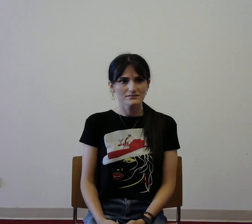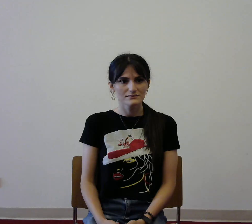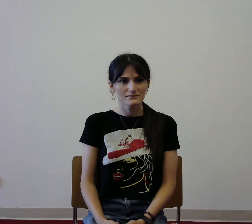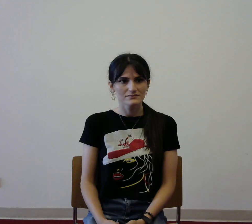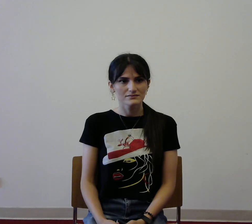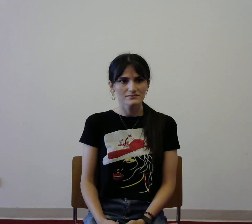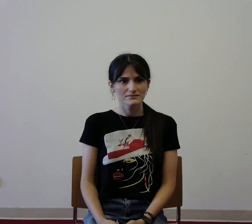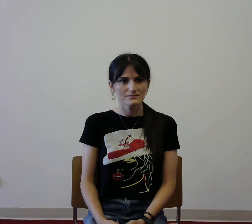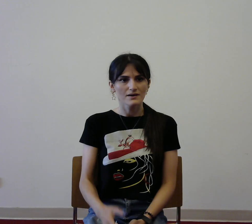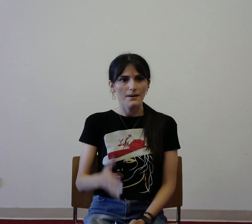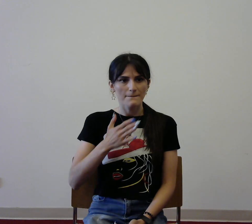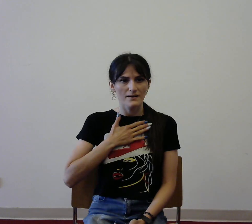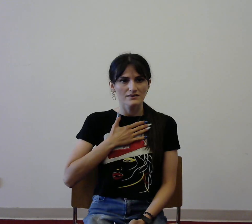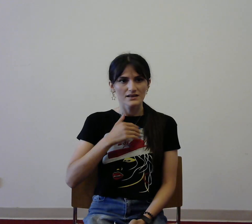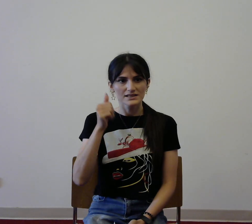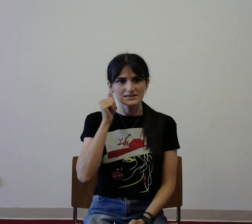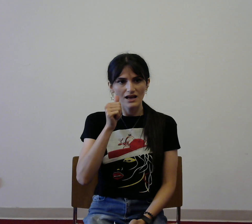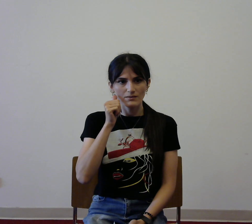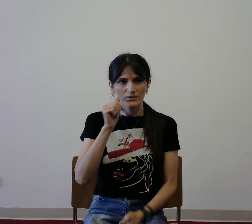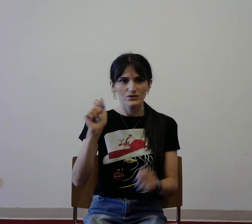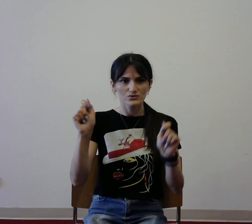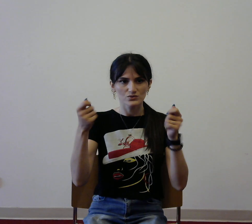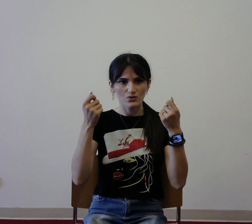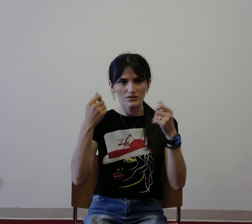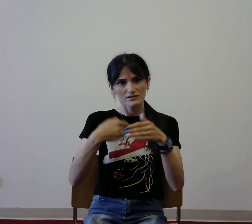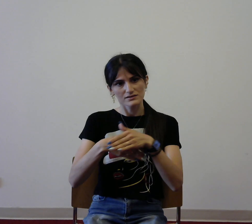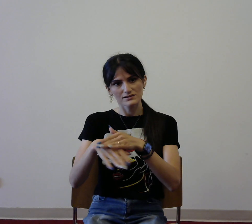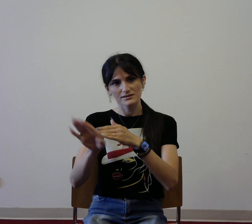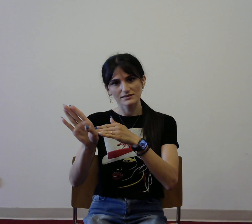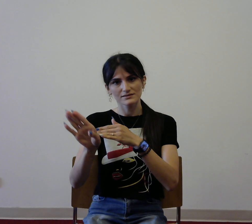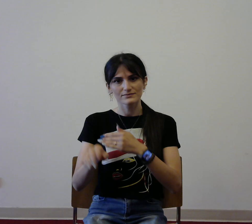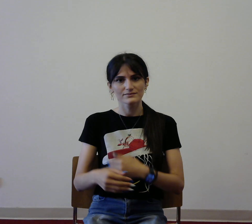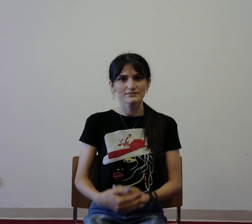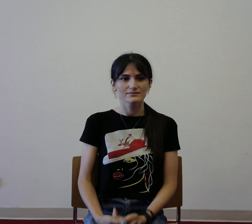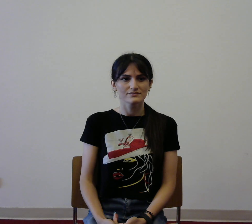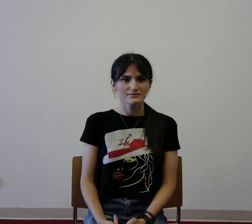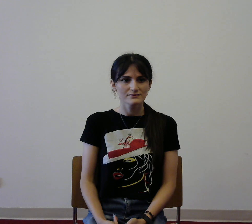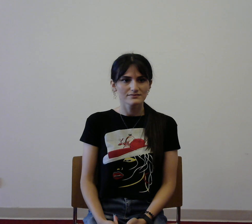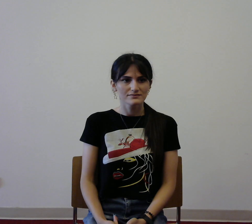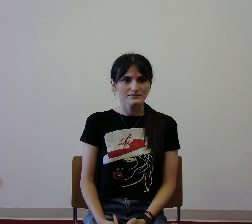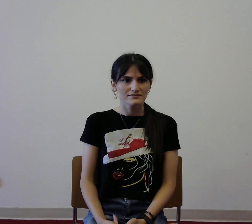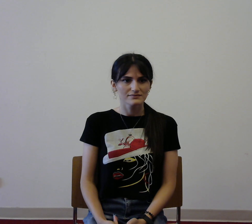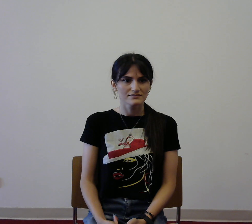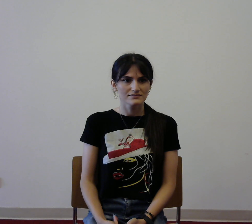Mən sabah toya gedirəm